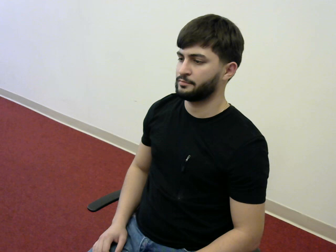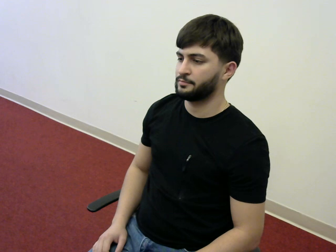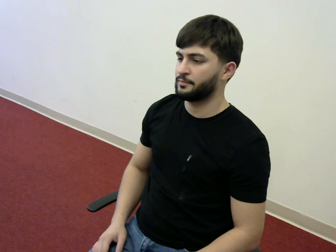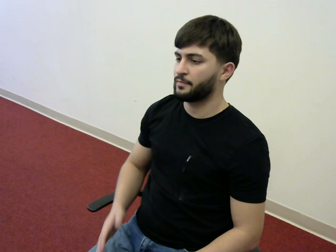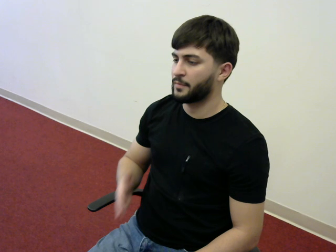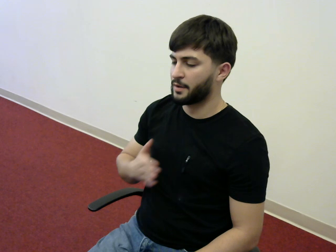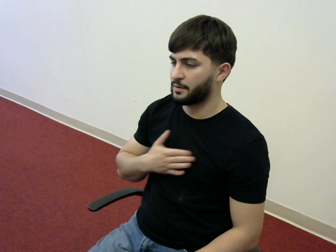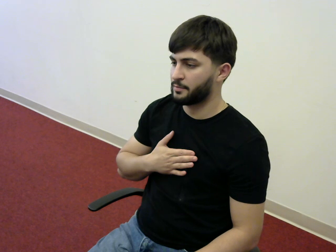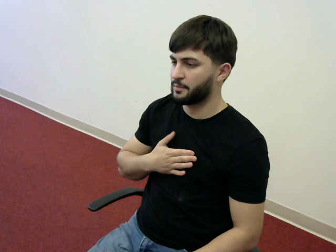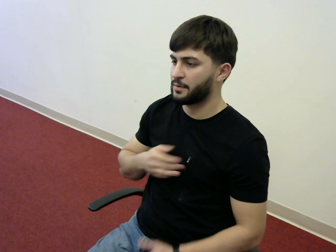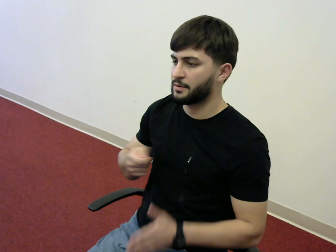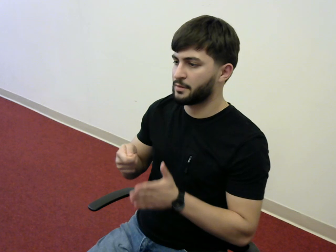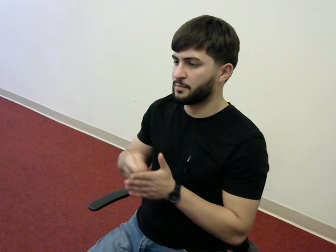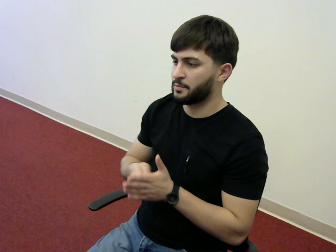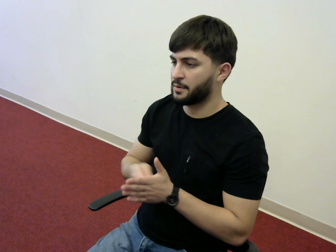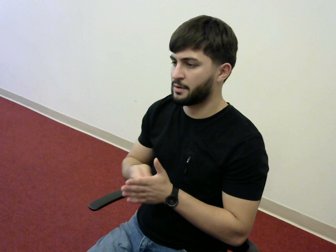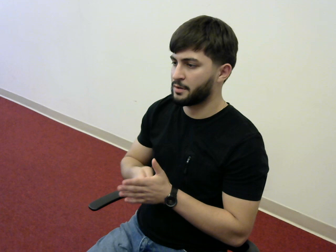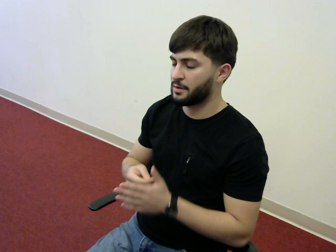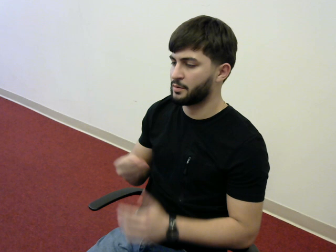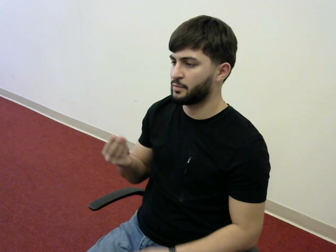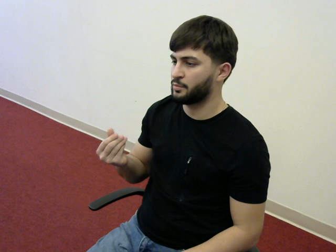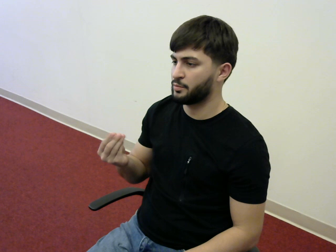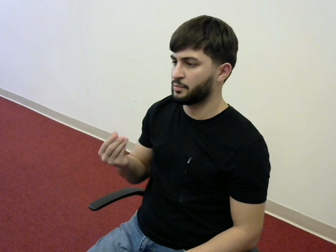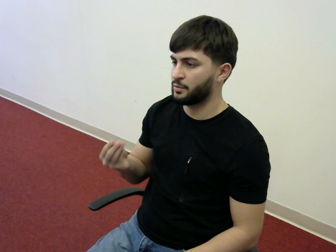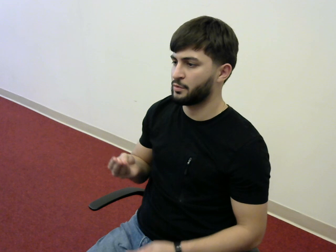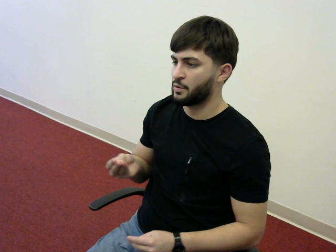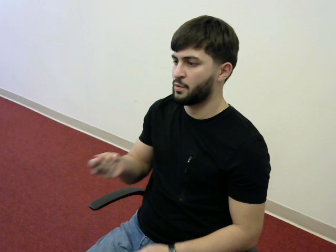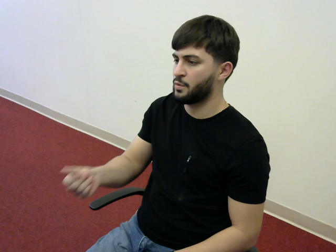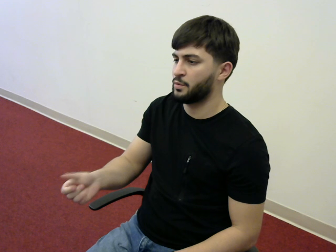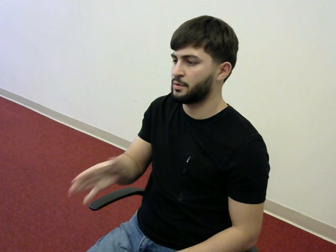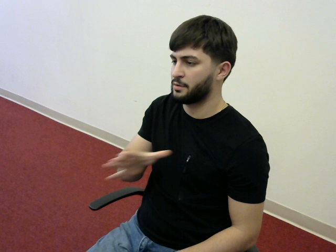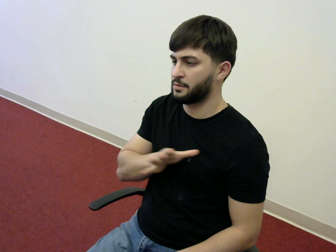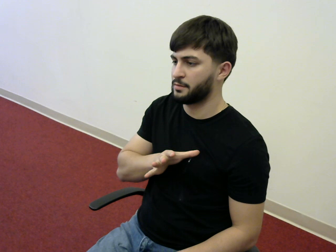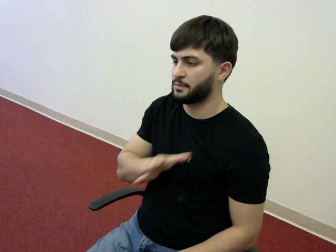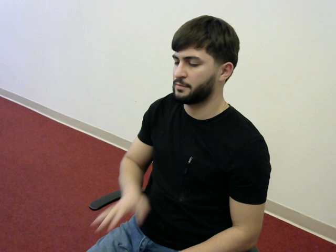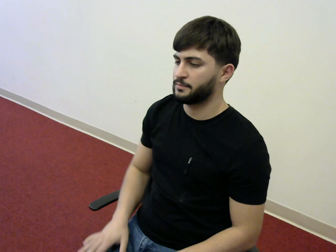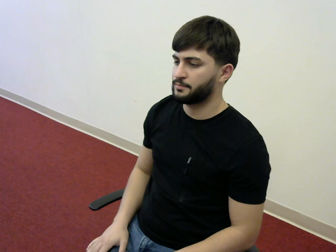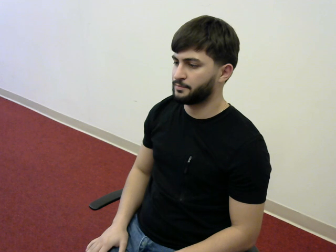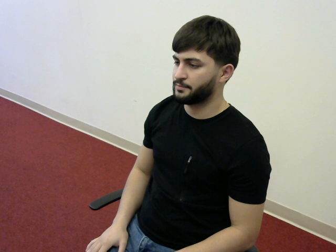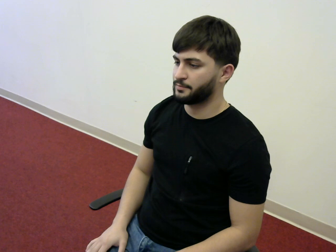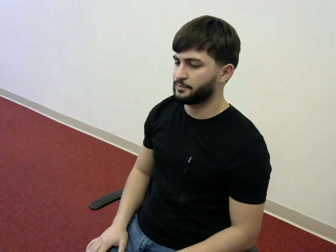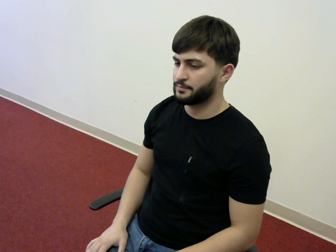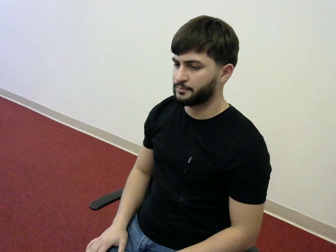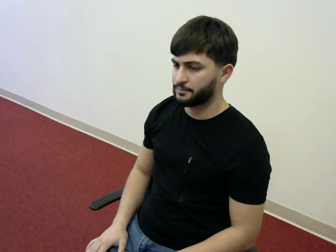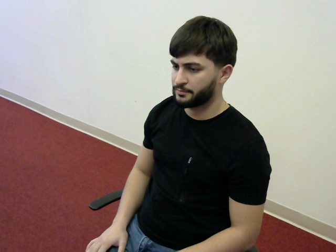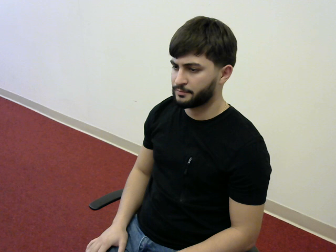Mən biletlərin pulunu ödəmişəm